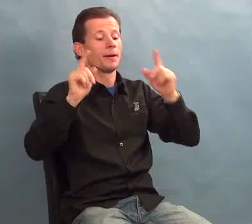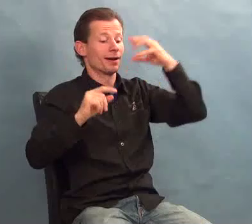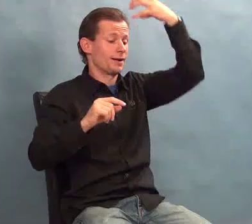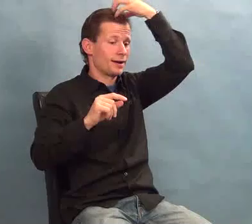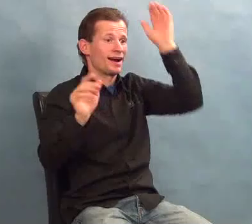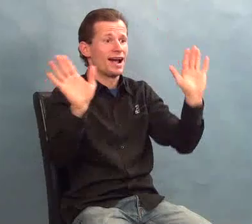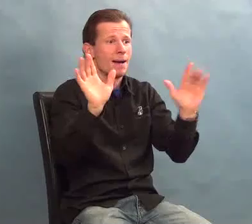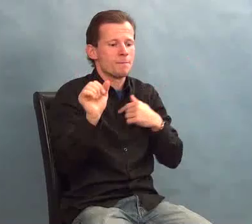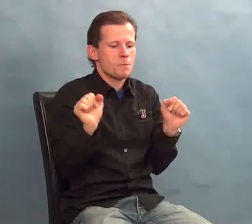Duża Myszka Miki, która miała na głowie jabłko, powiedziała: nie.